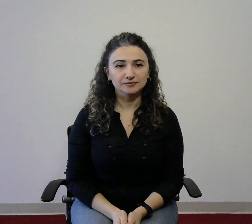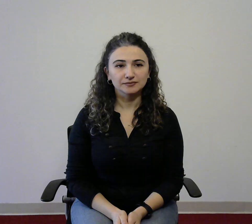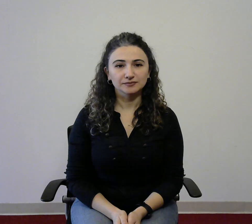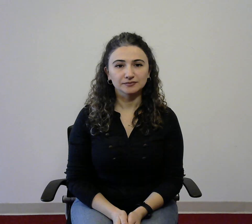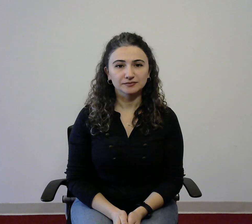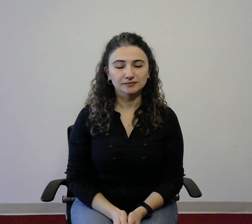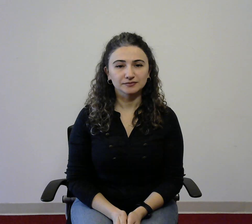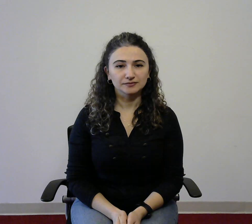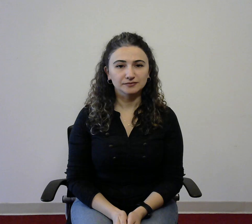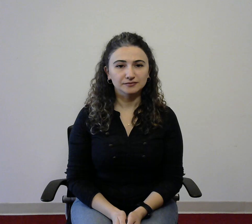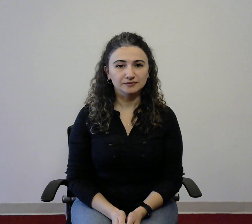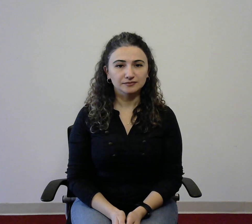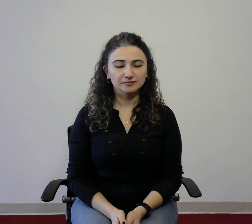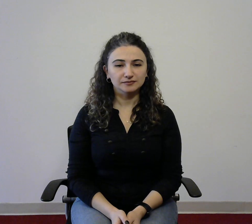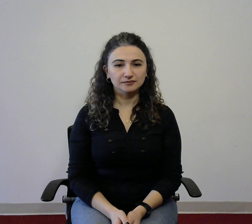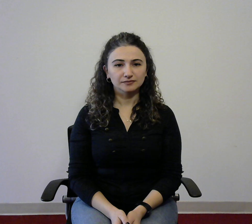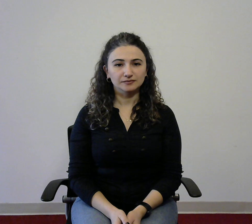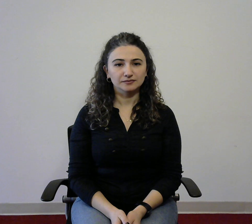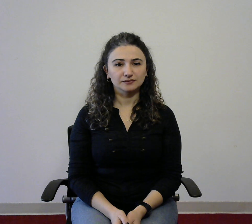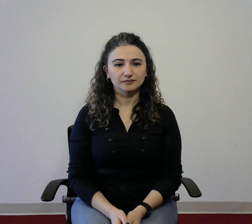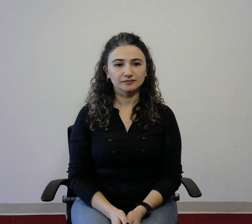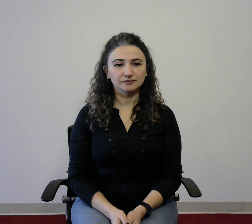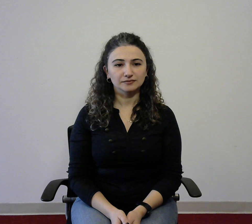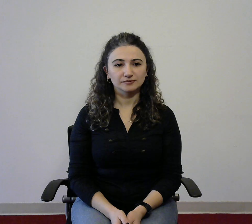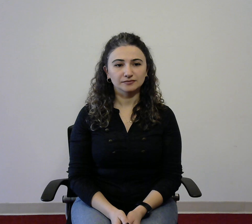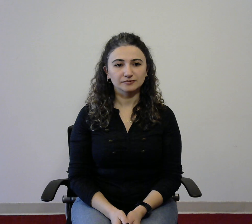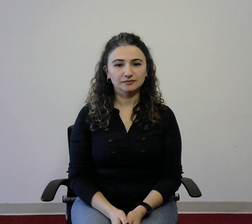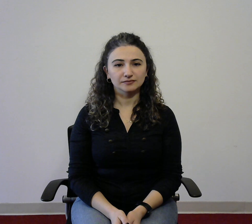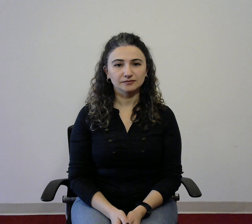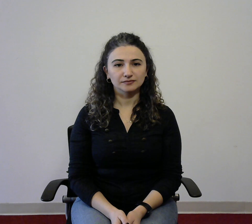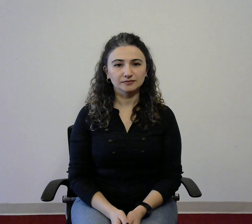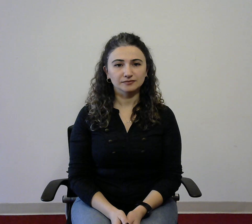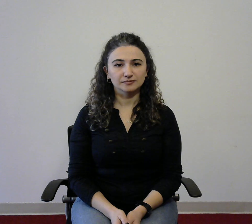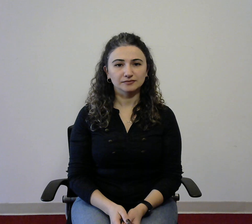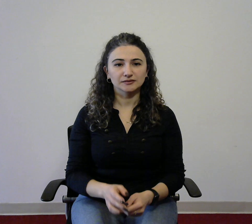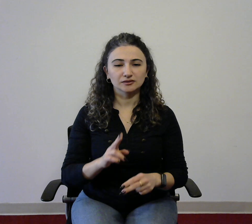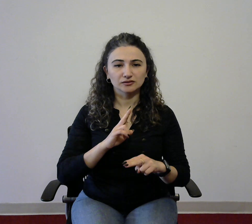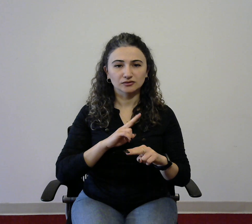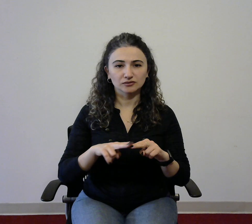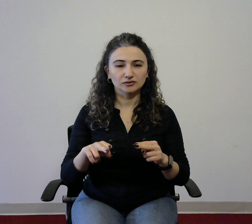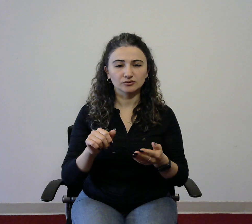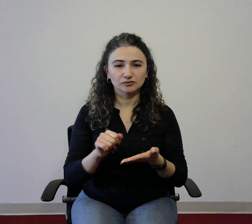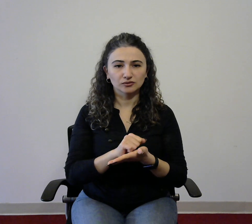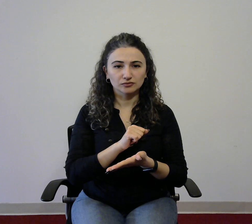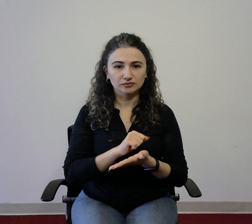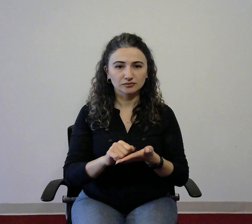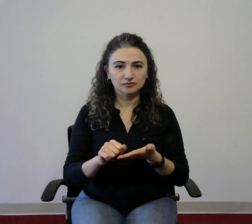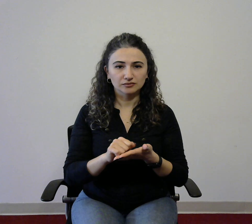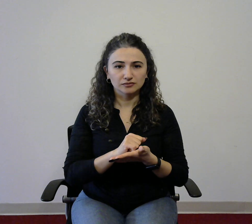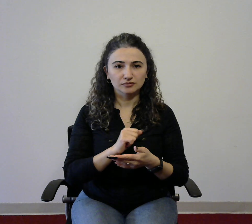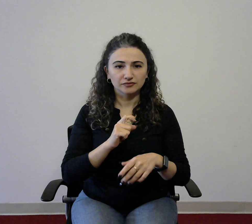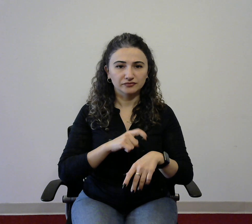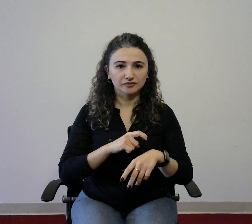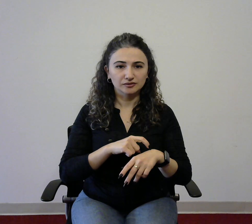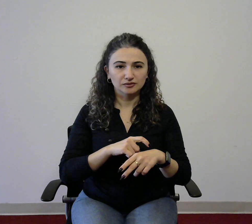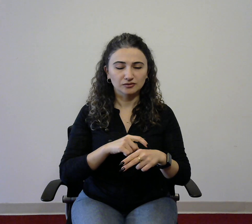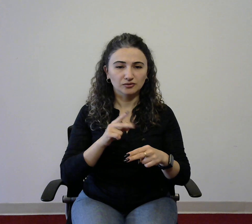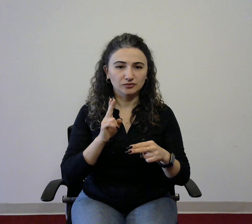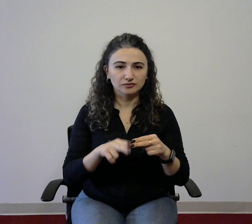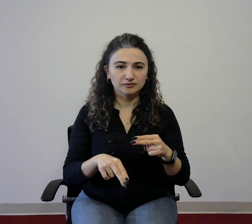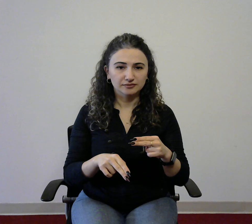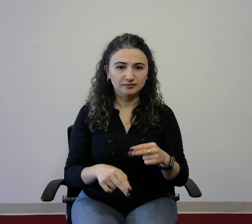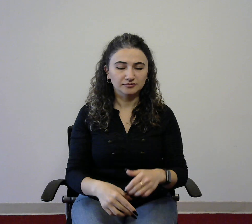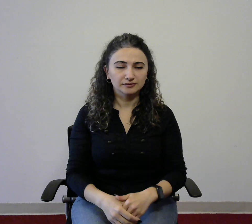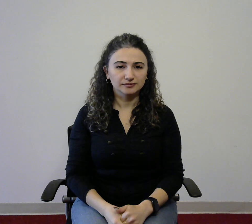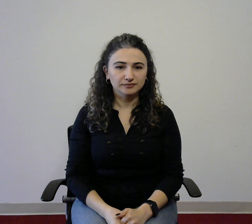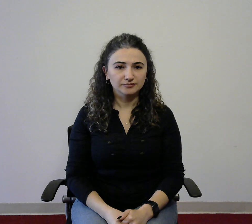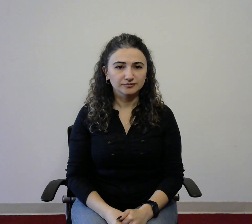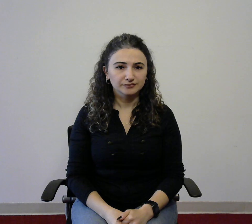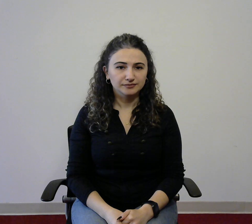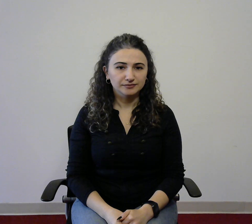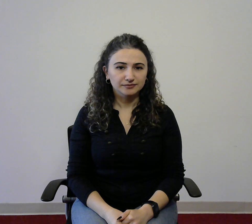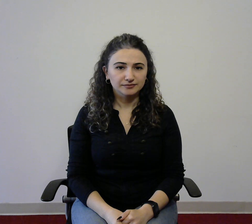İtmiş sənədin vaxtı bitib